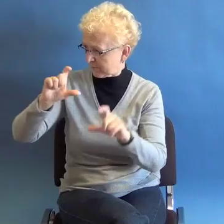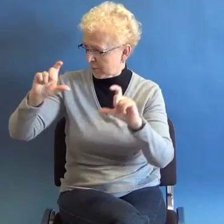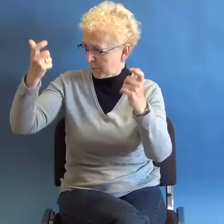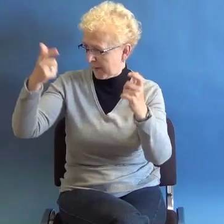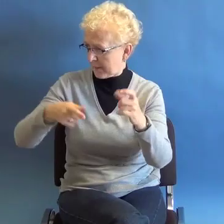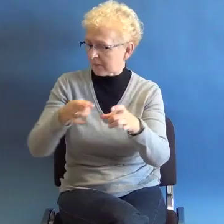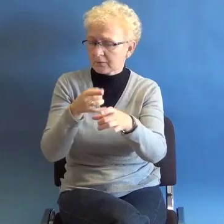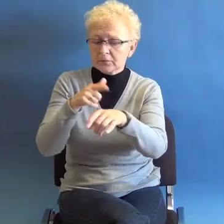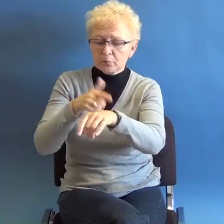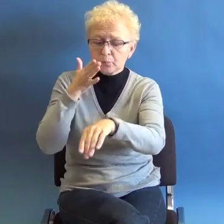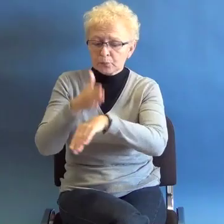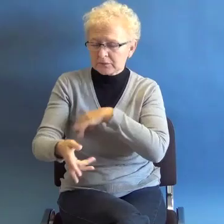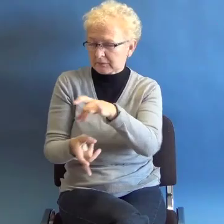Spóźnił się na pociąg i szybko biegł.